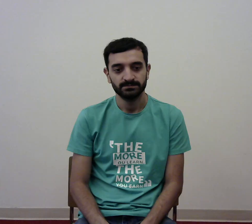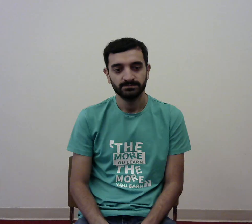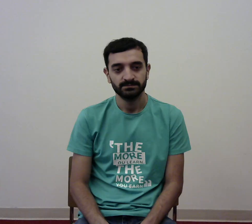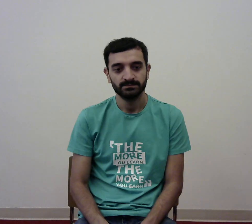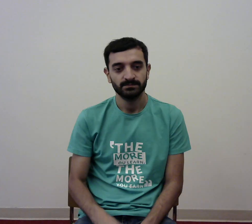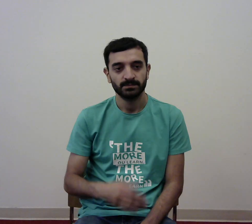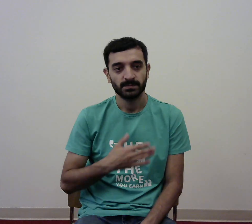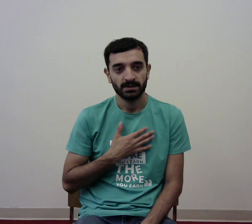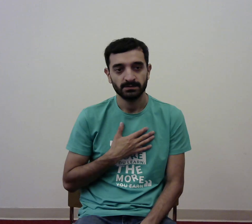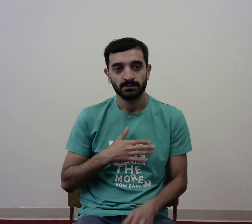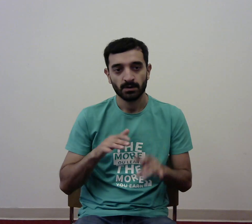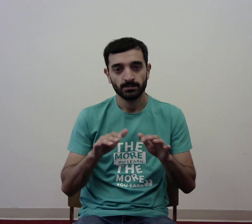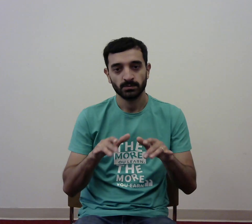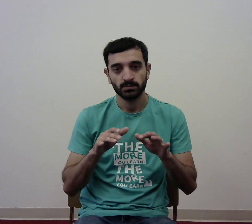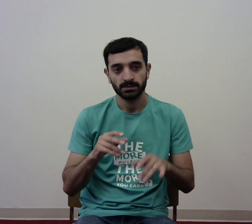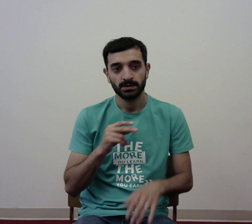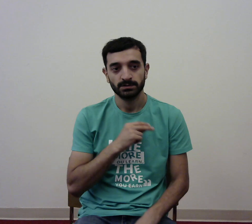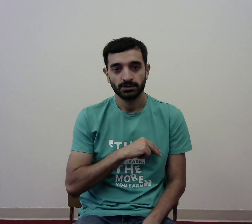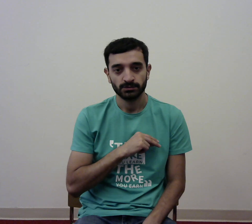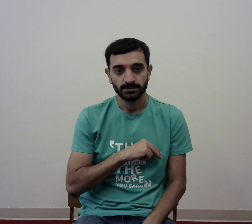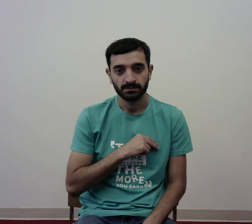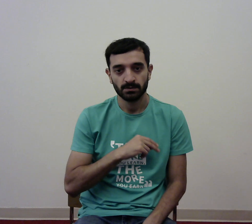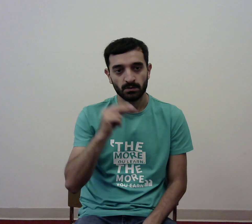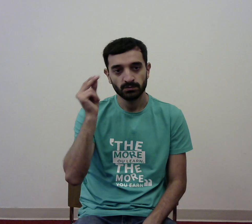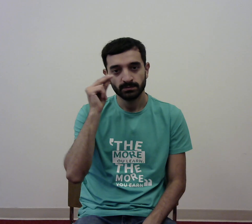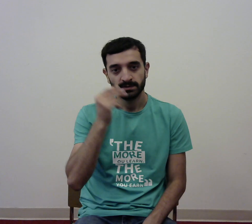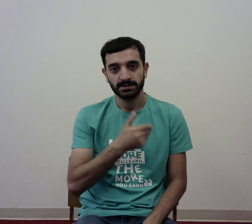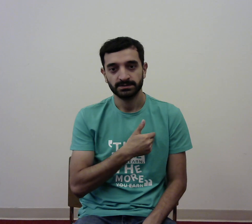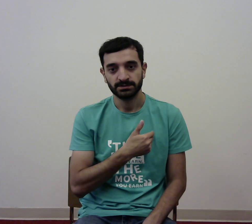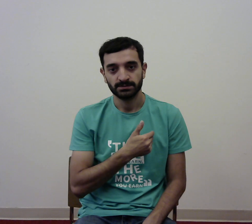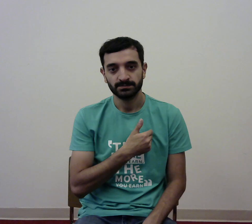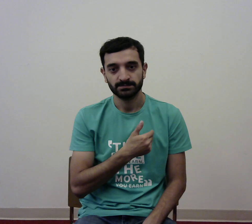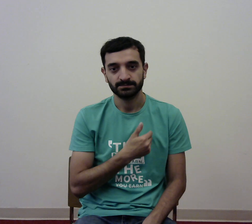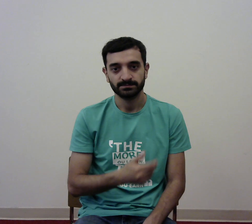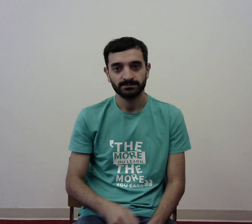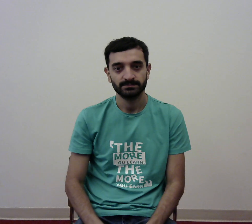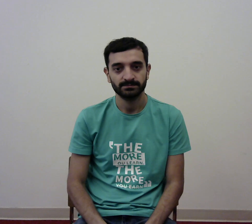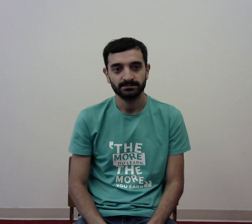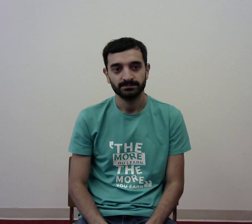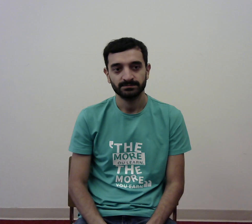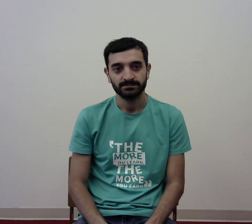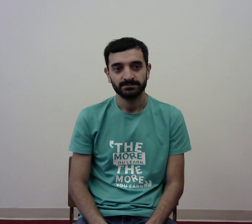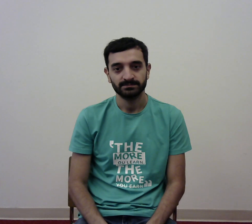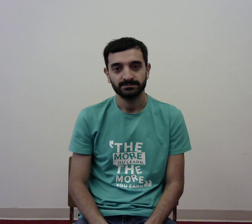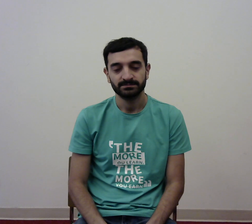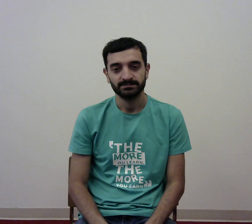Mən kompüterdə işləməyi öyrənmək istəyirəm